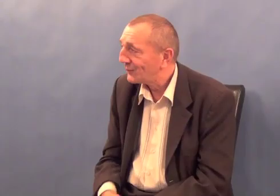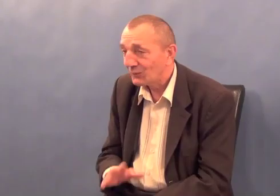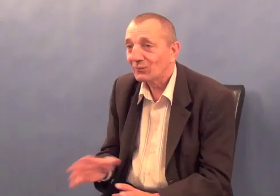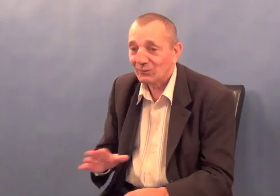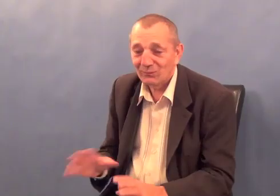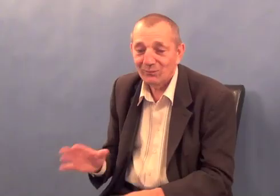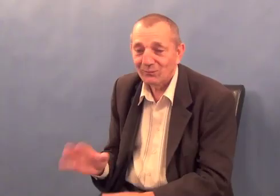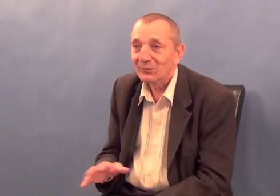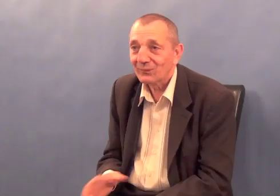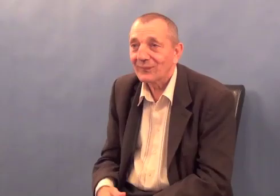Już, już, już, już.